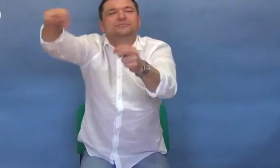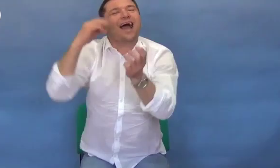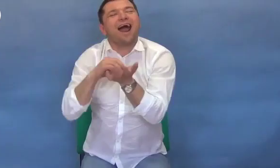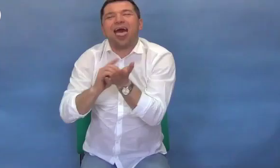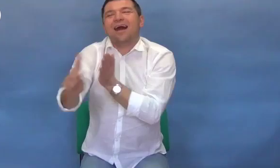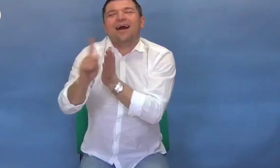Byłem przyzwyczajony chodzić tamtędy.